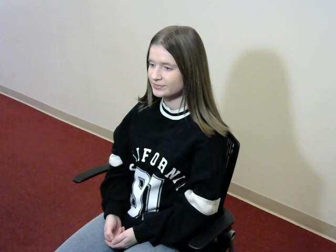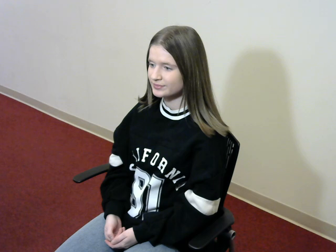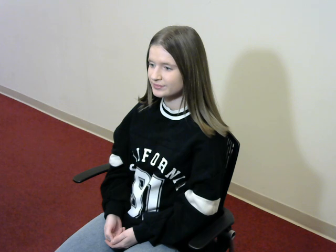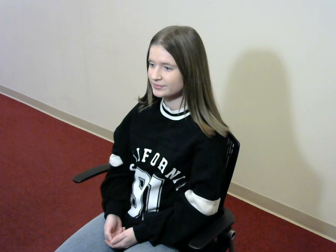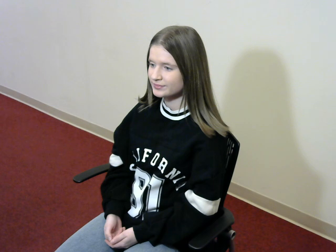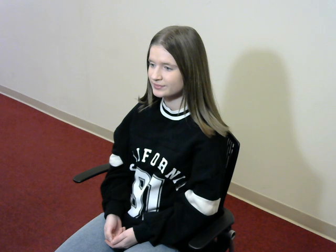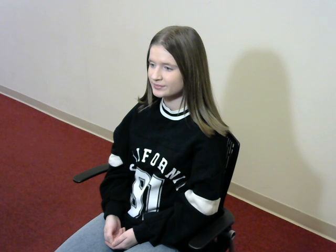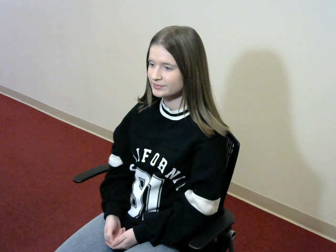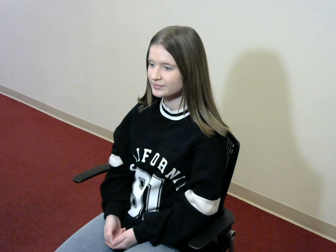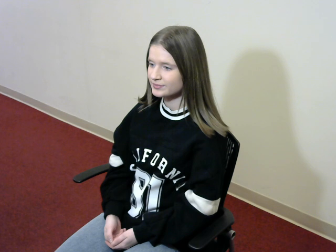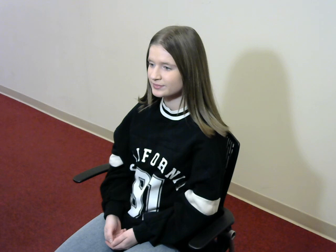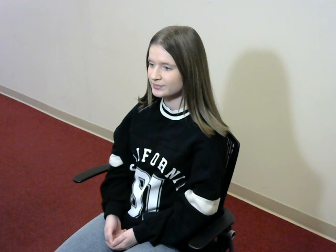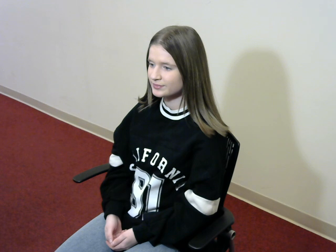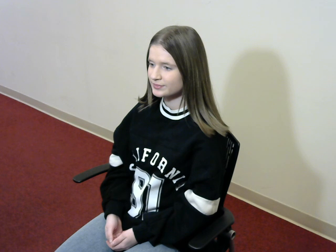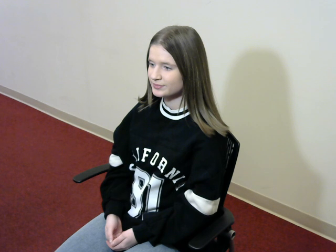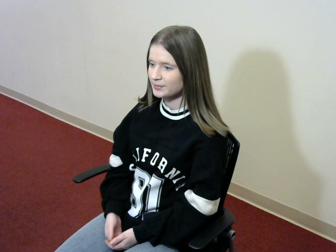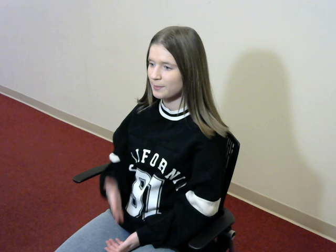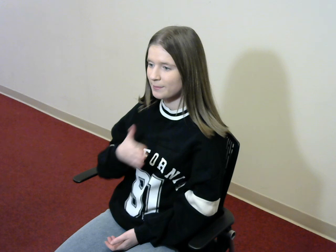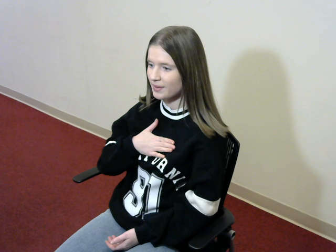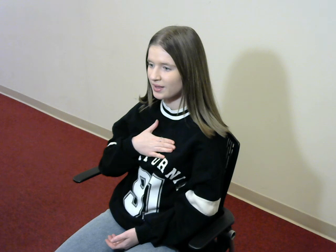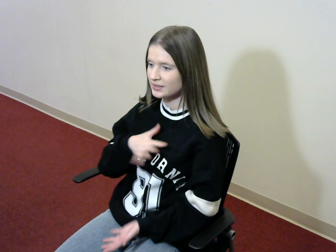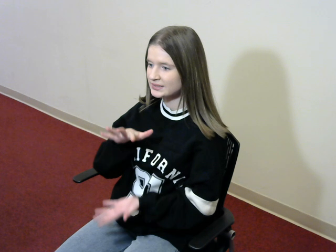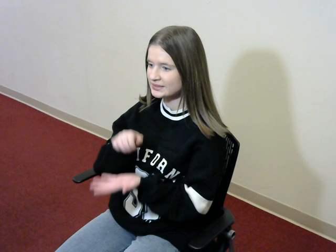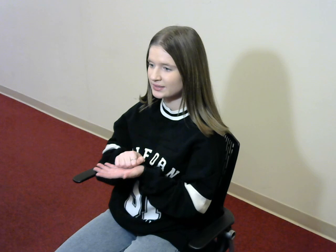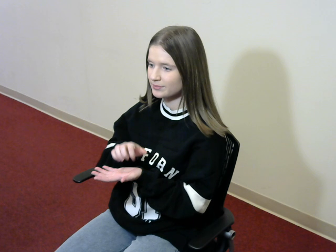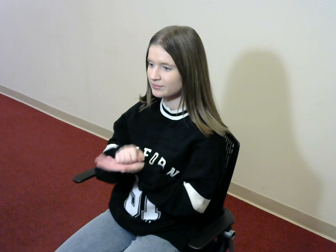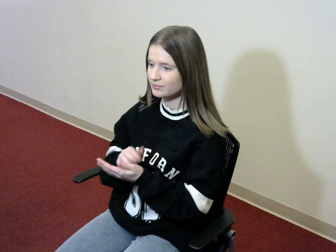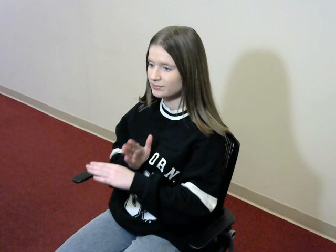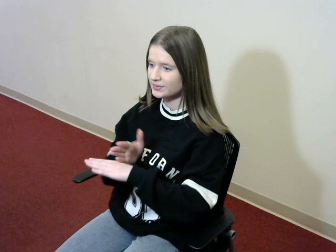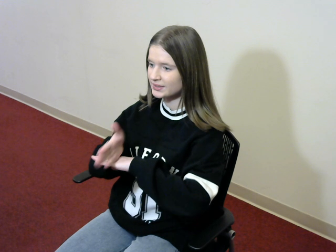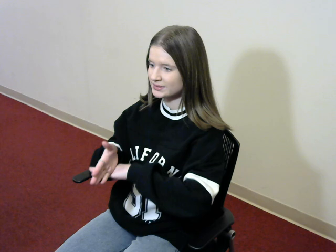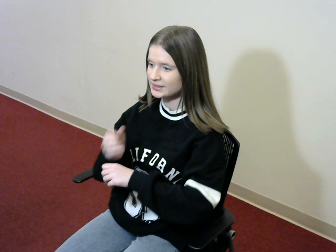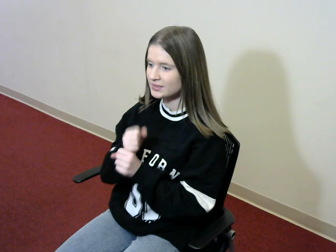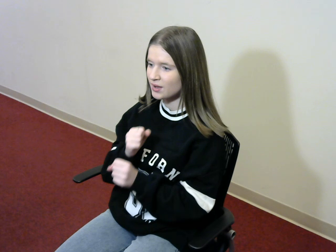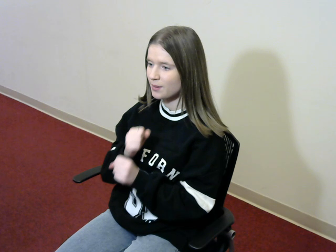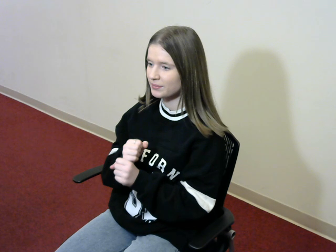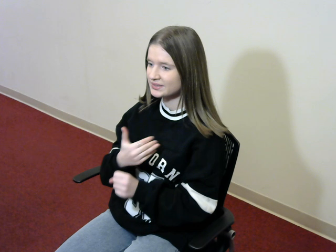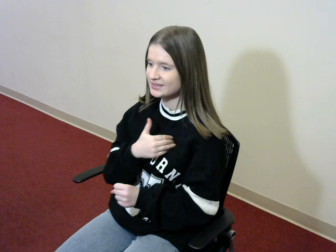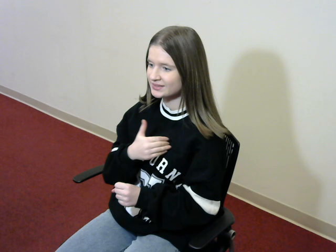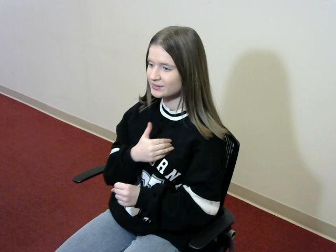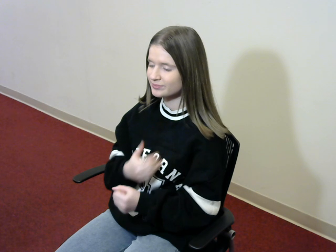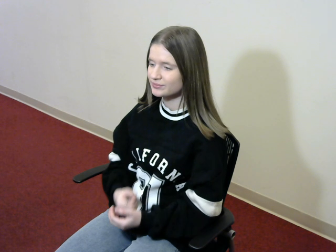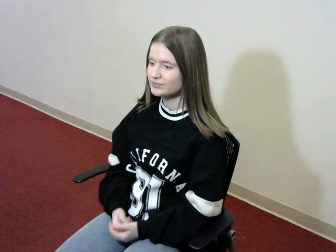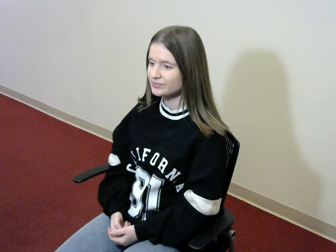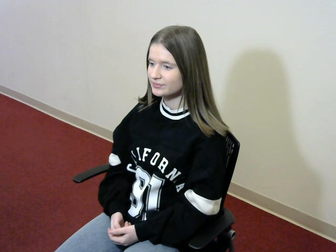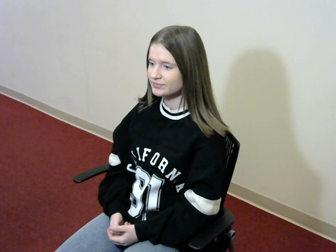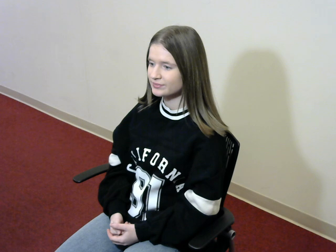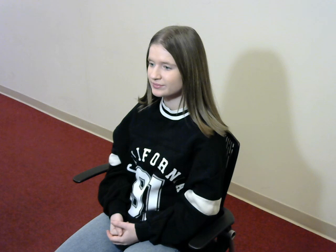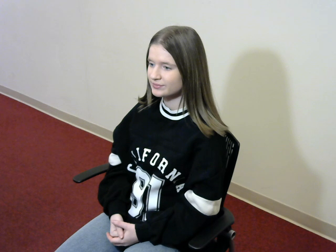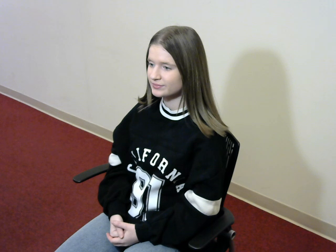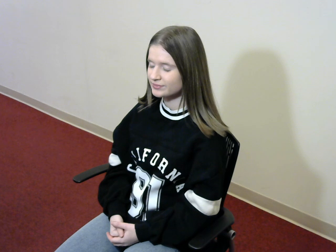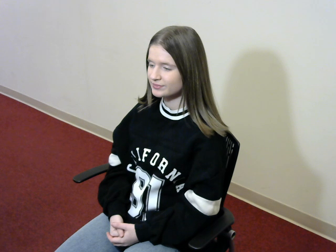Mən məşğulluğa müraciət etmək istəyirəm